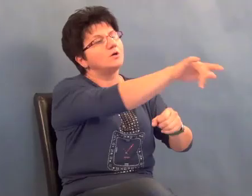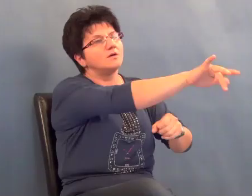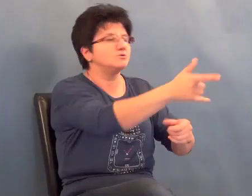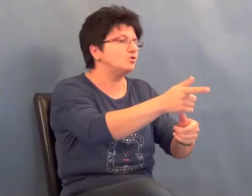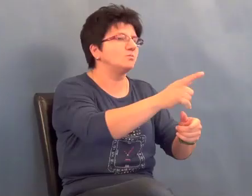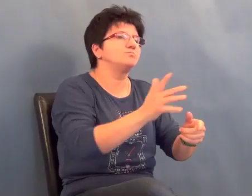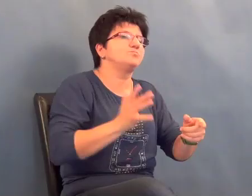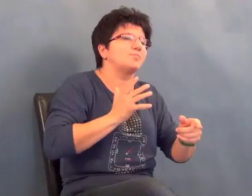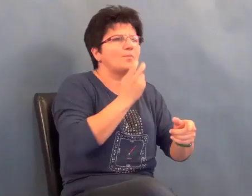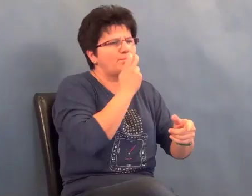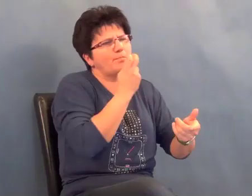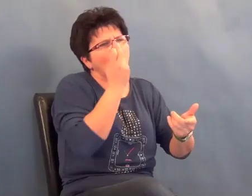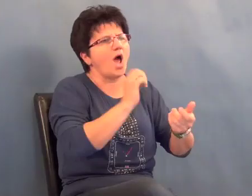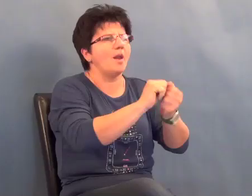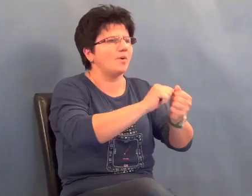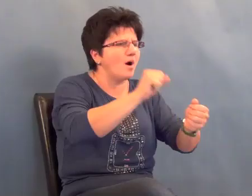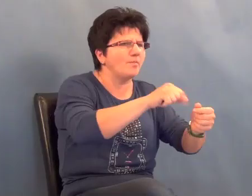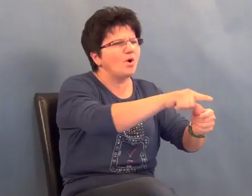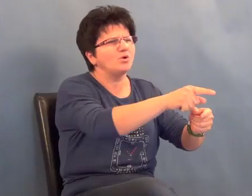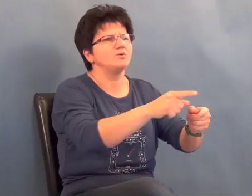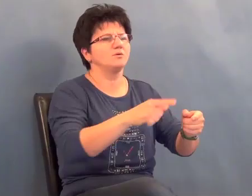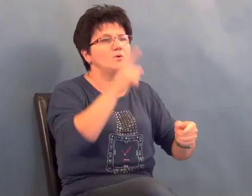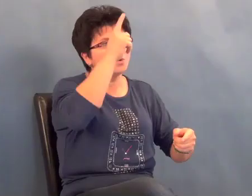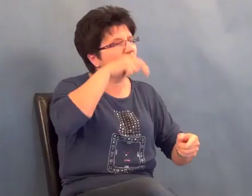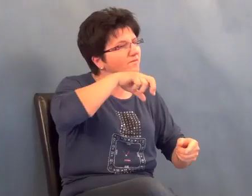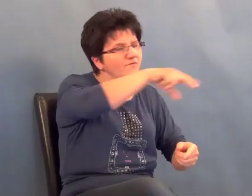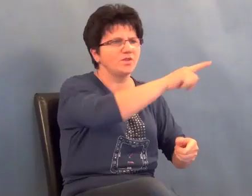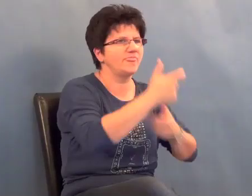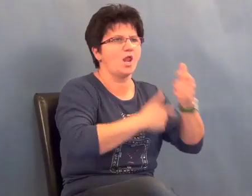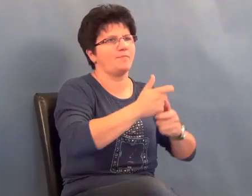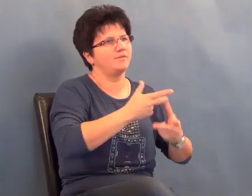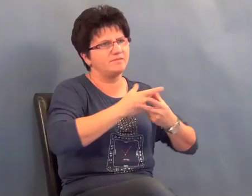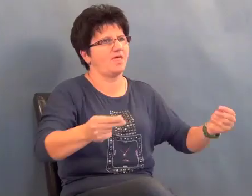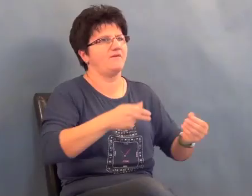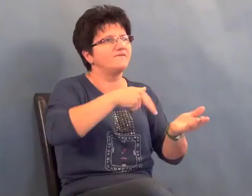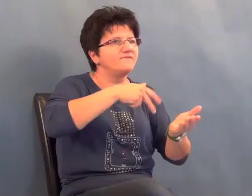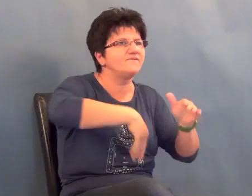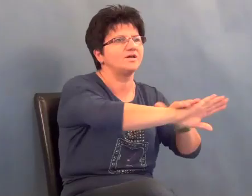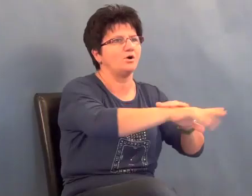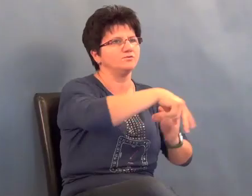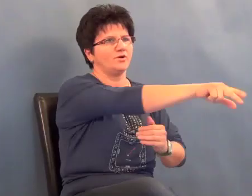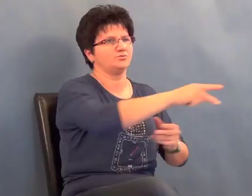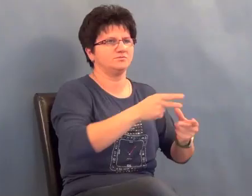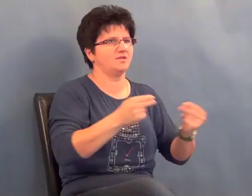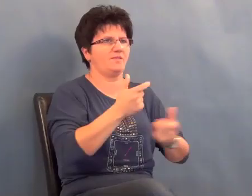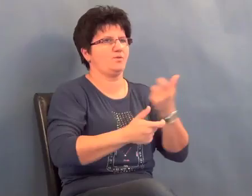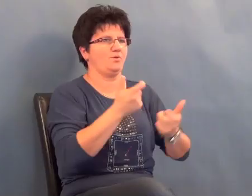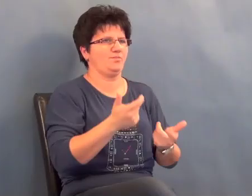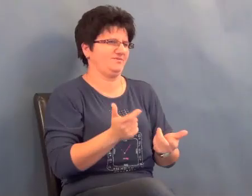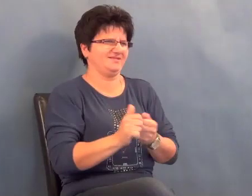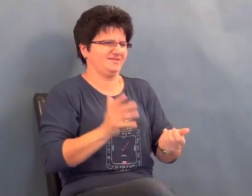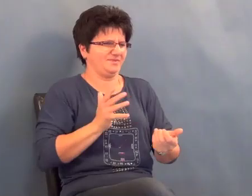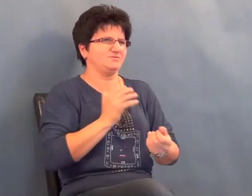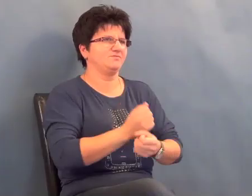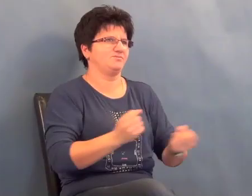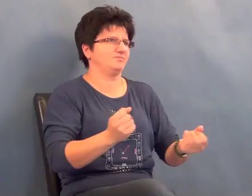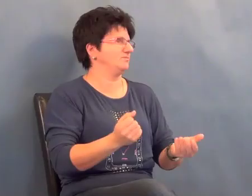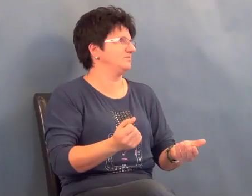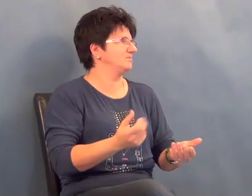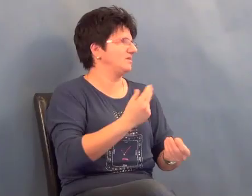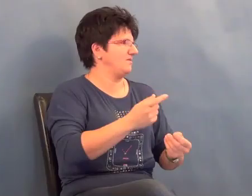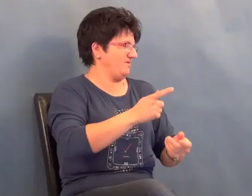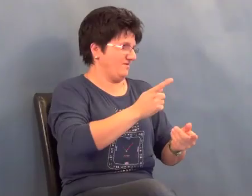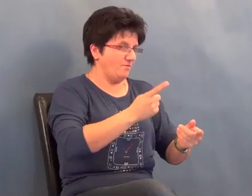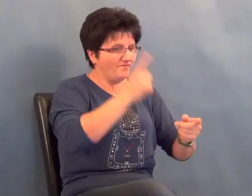W środku może być prąd albo bomba atomowa, lepiej, żeby ludzie nie wchodzili tam i nie robili nic głupiego, bo to jest niebezpiecznie.